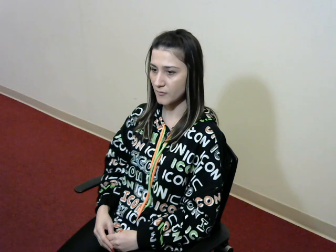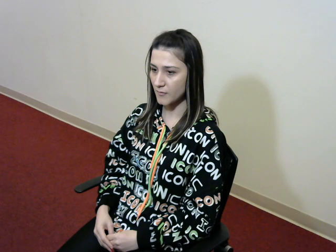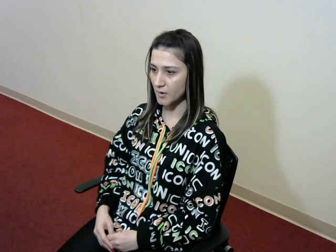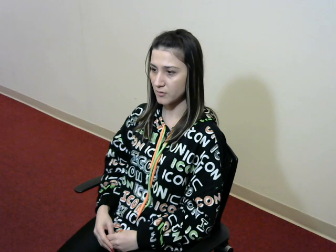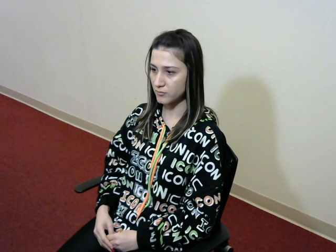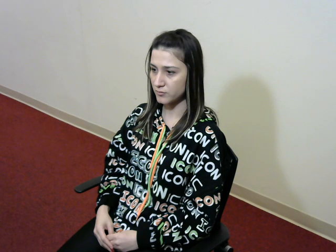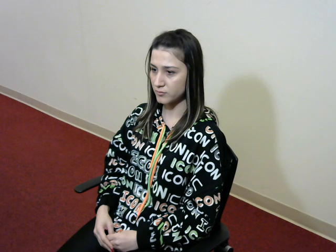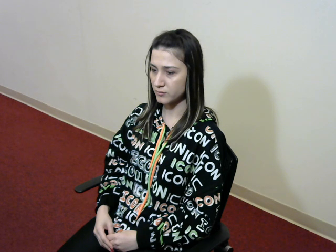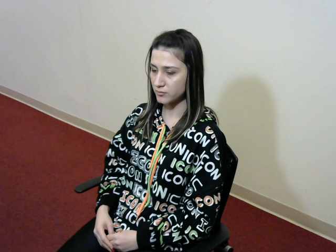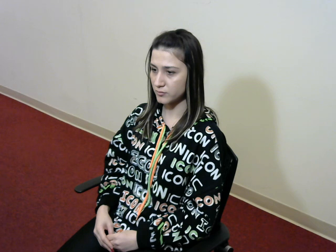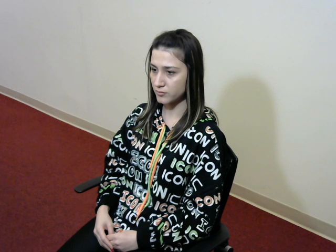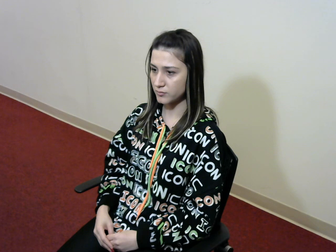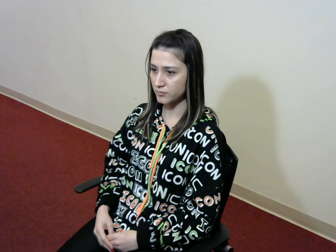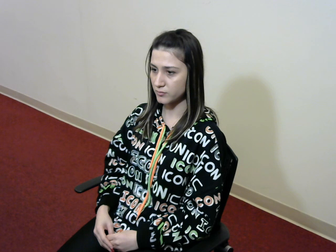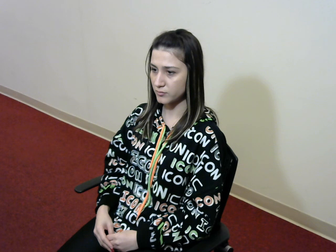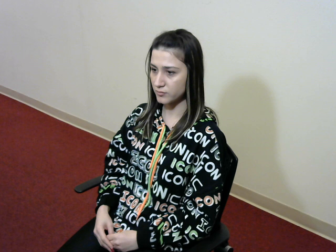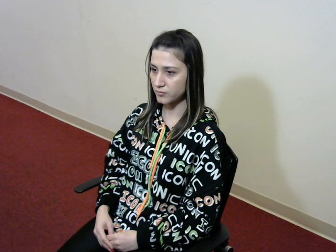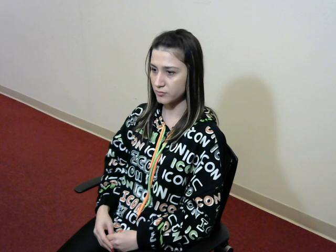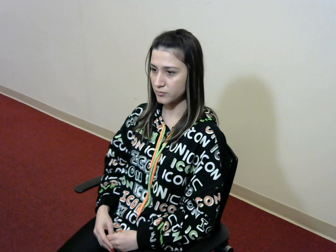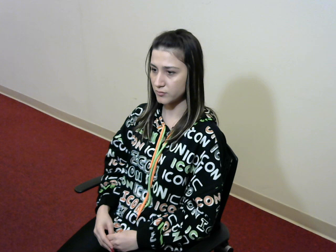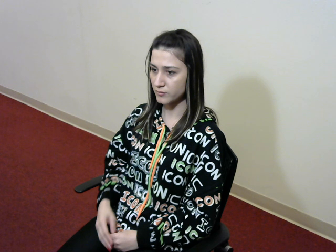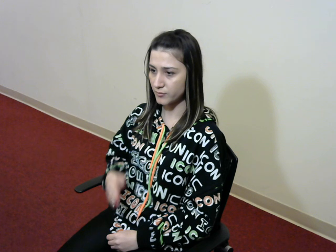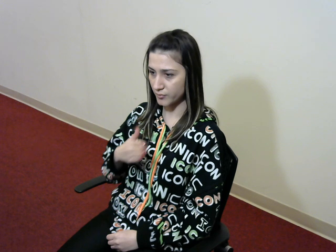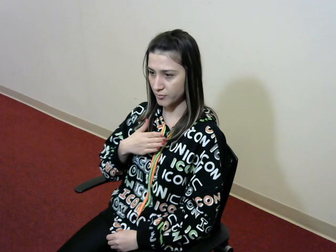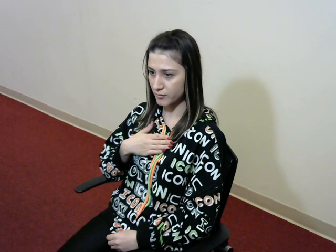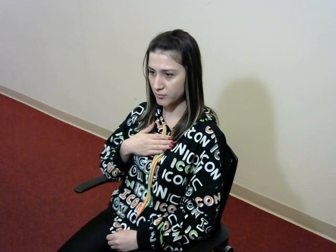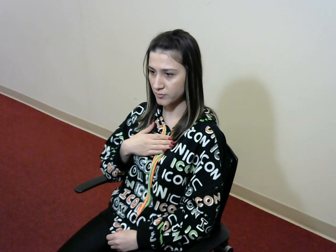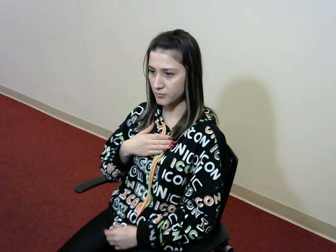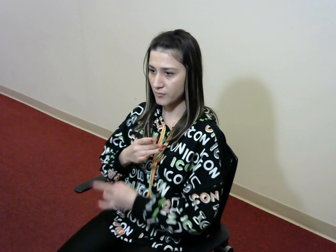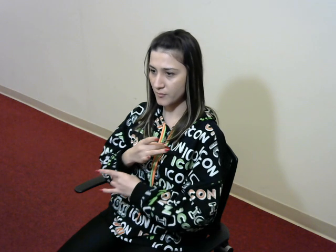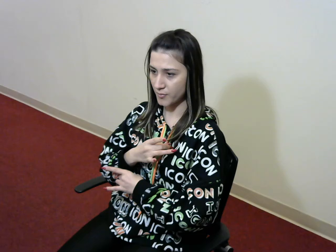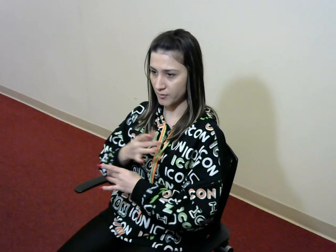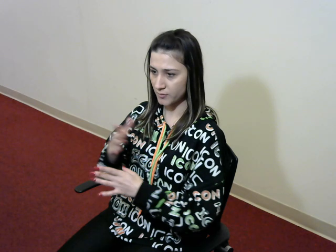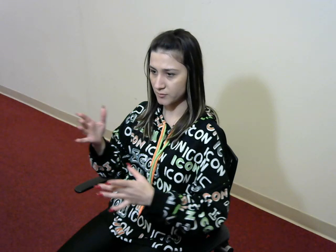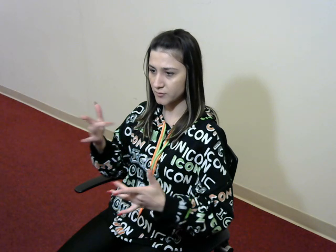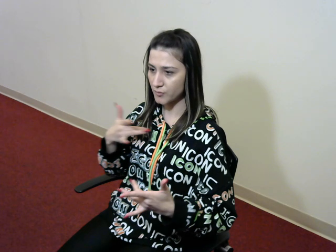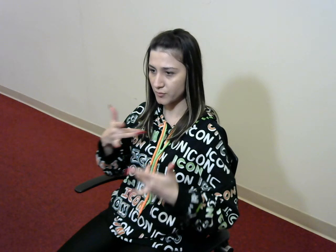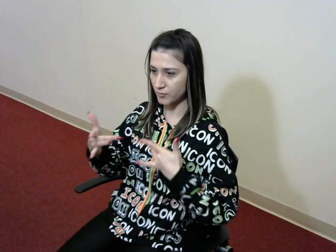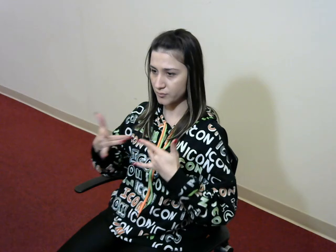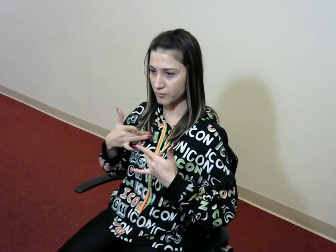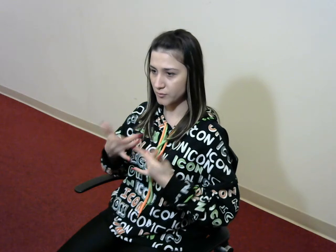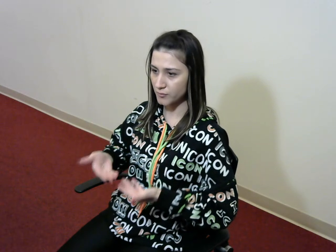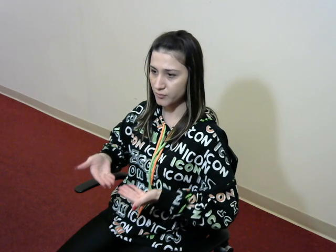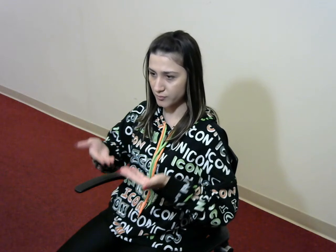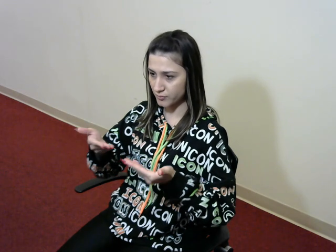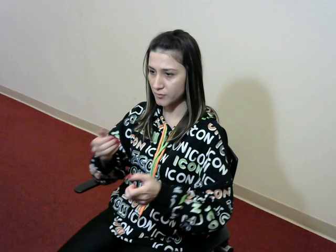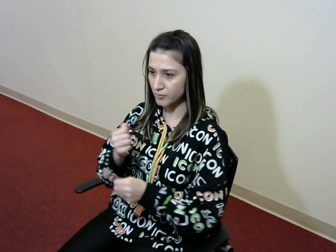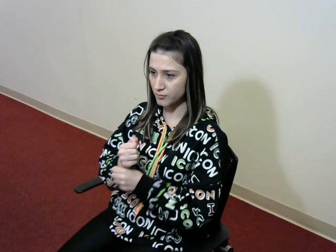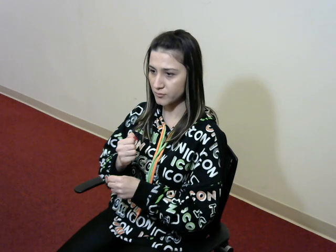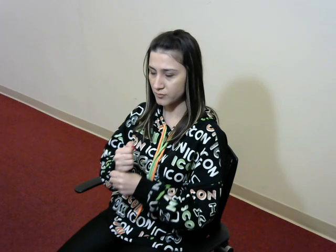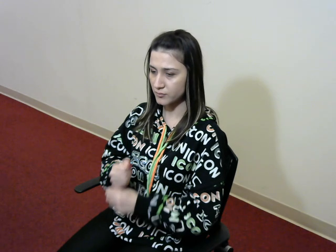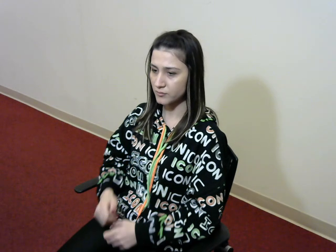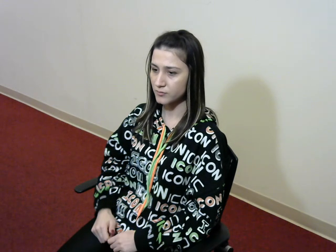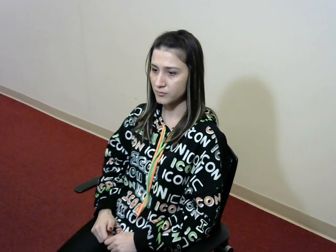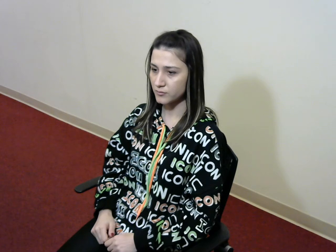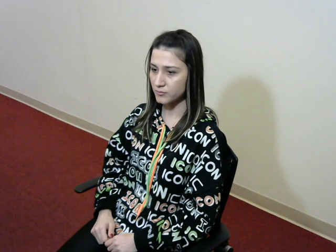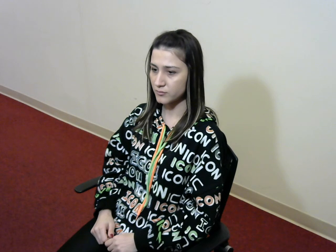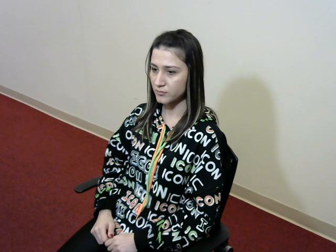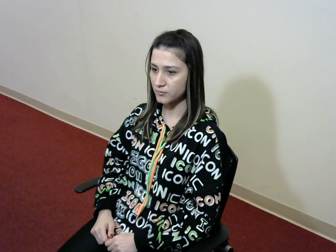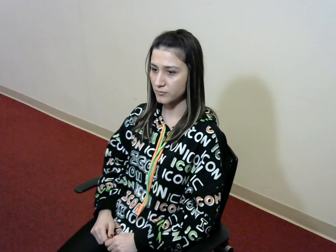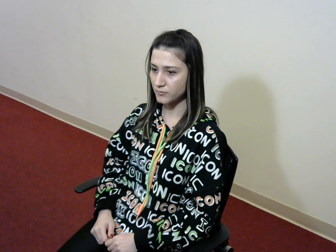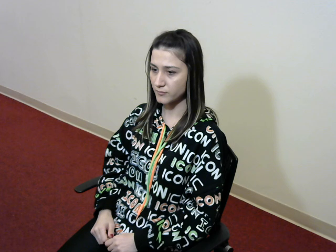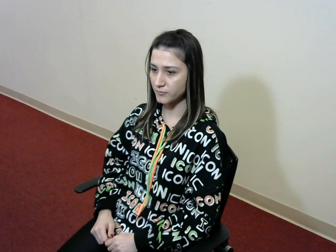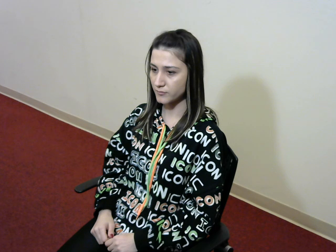Məni bayram tədbirinə dəvət ediblər